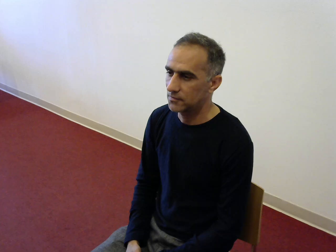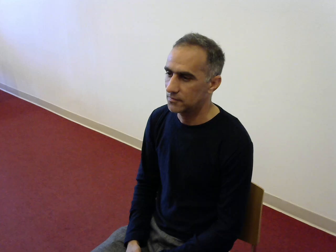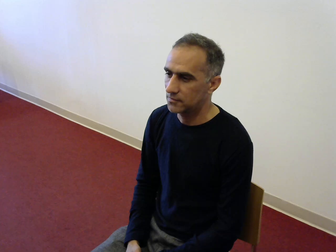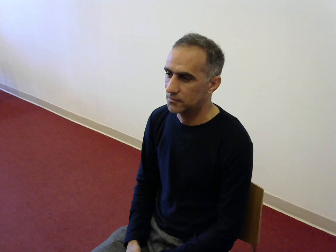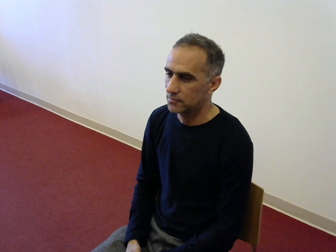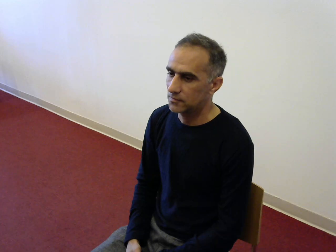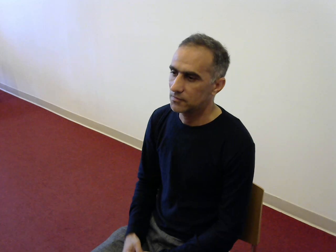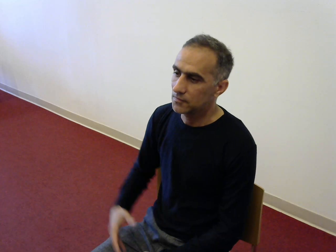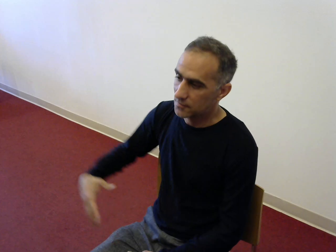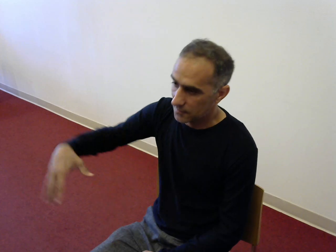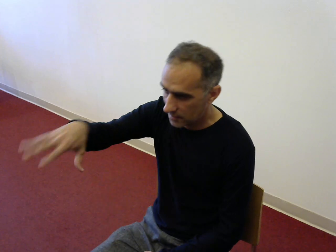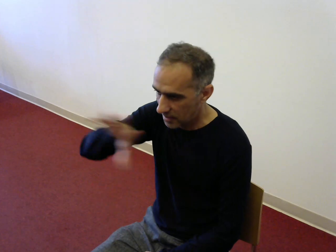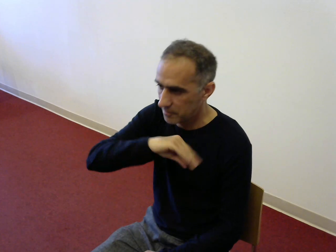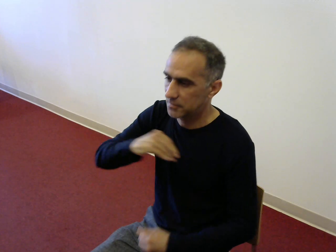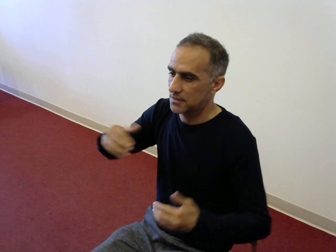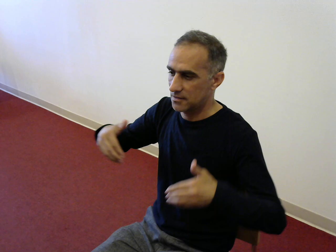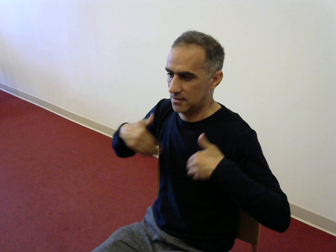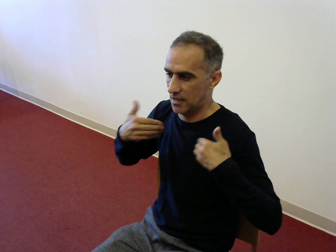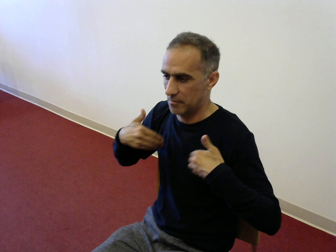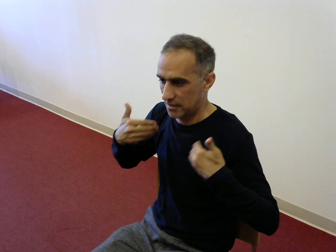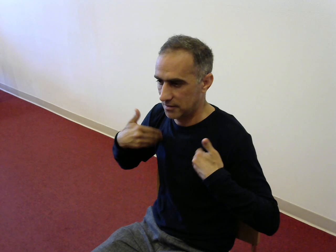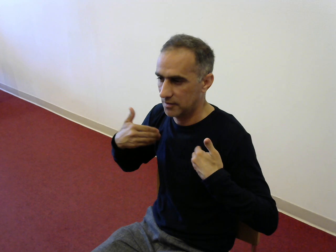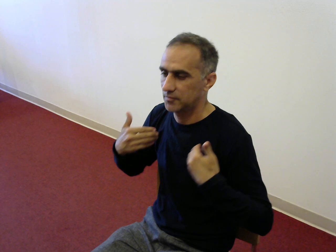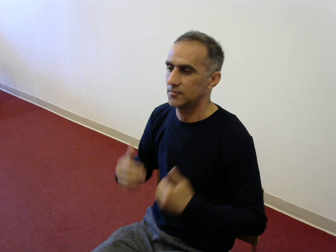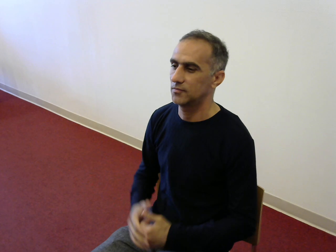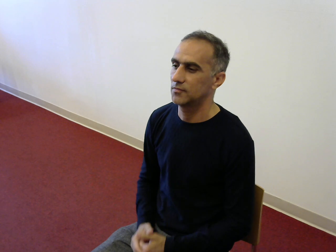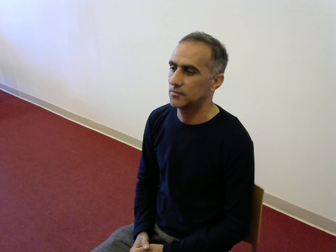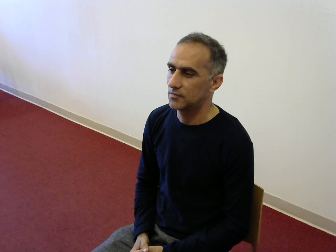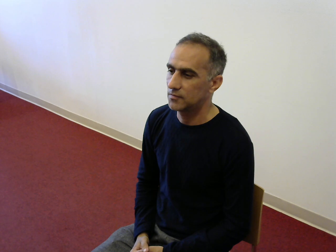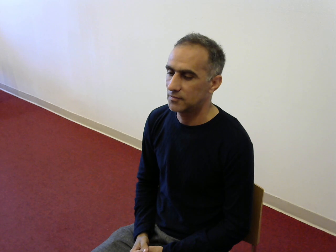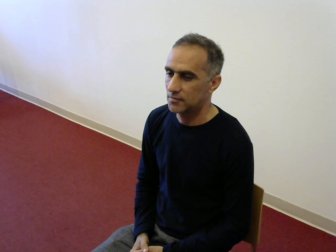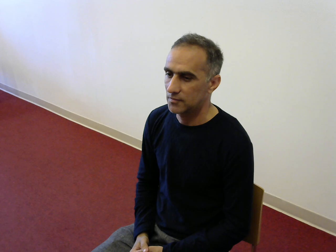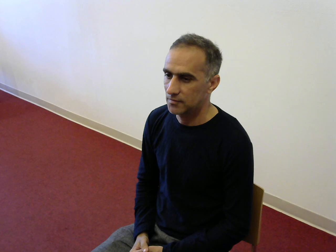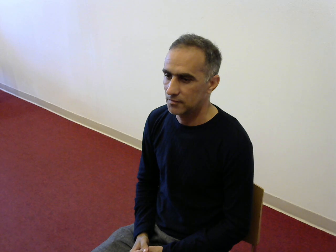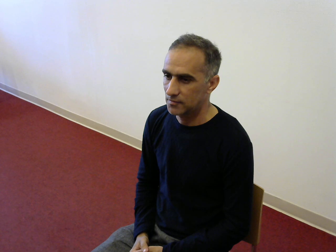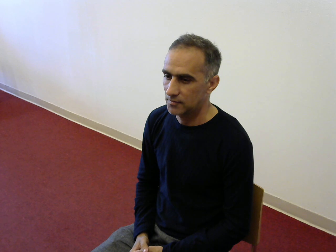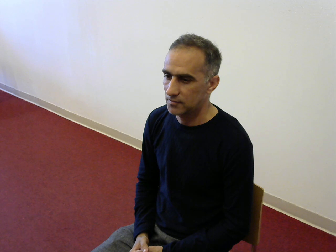Hamınızı salamlayıram